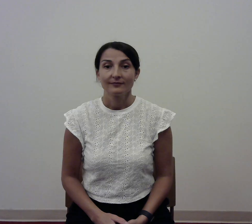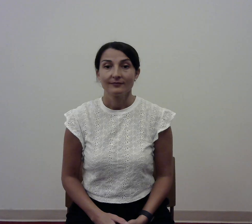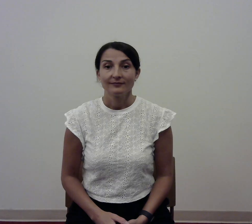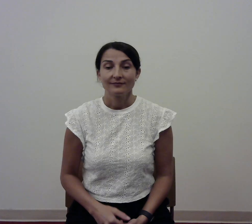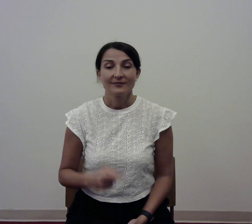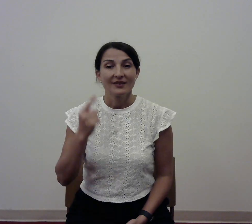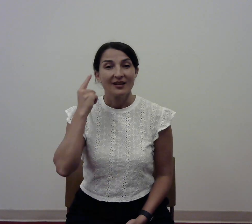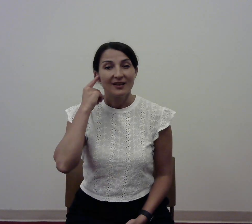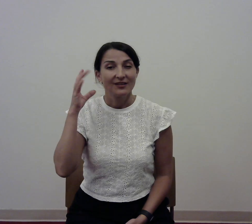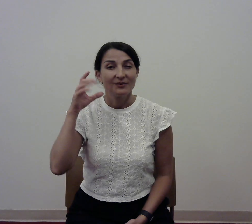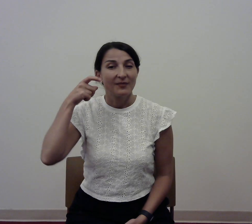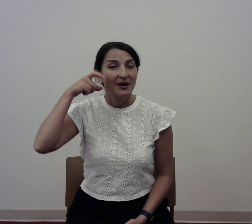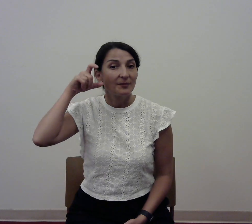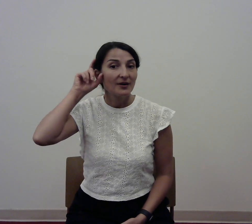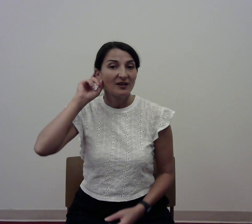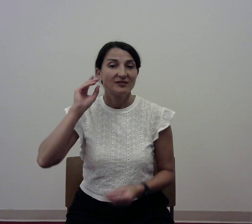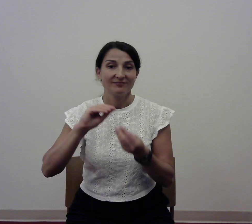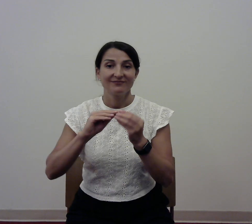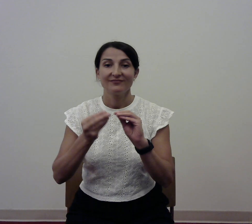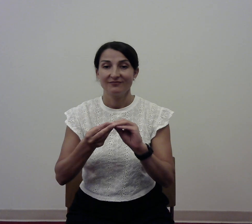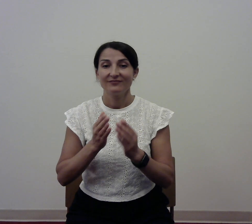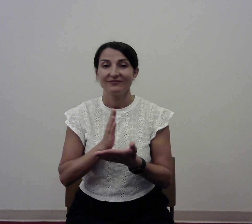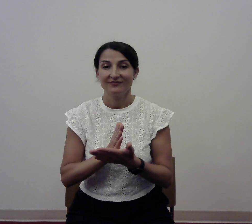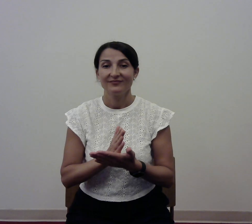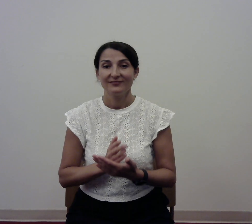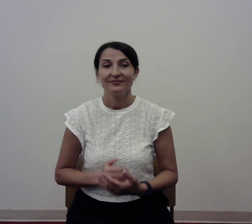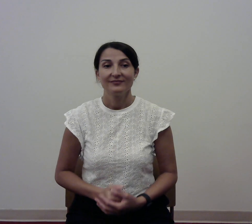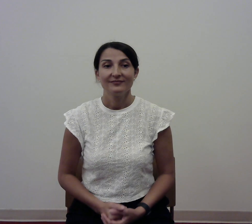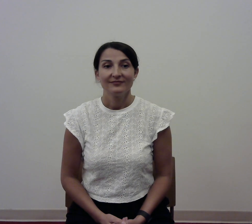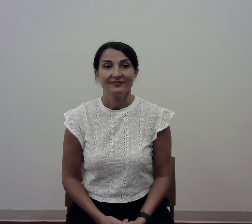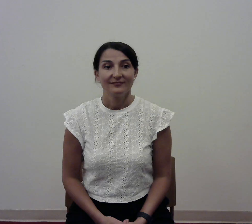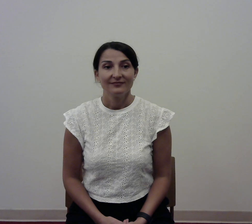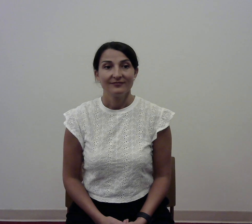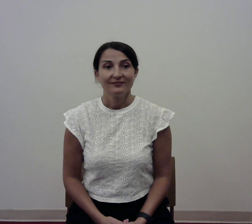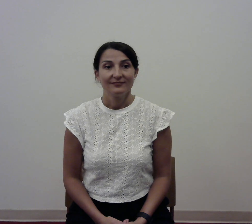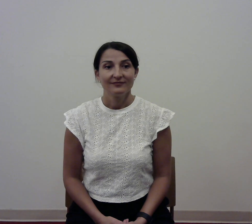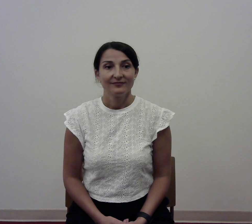Eşitmə aparatımın nasazlığı var